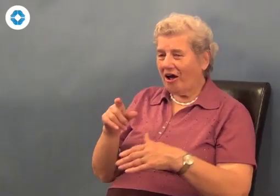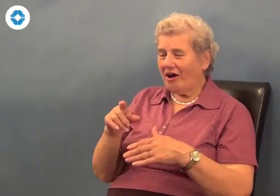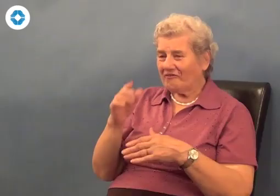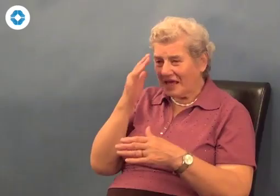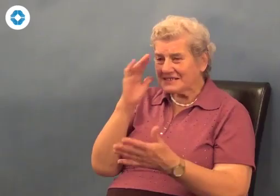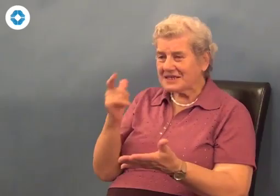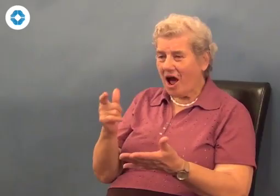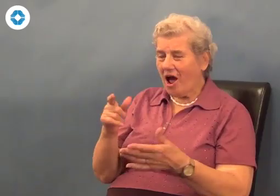Wiesz co?